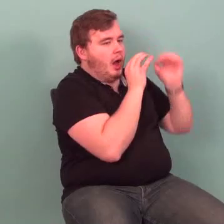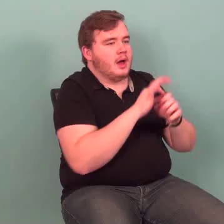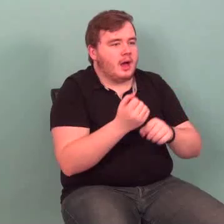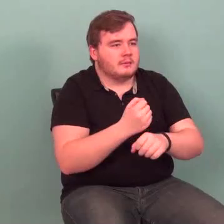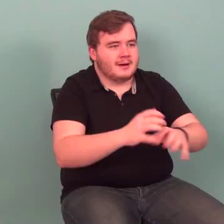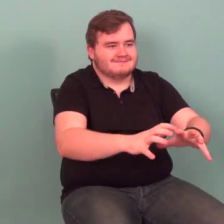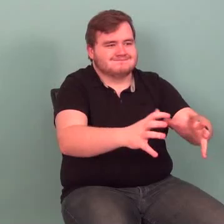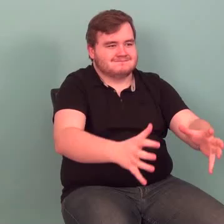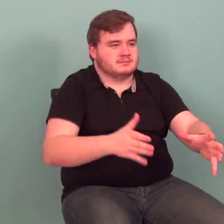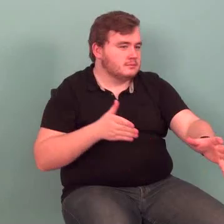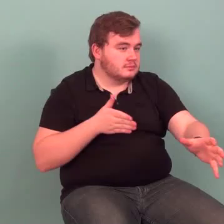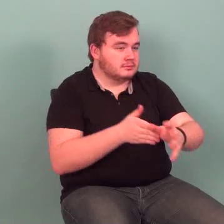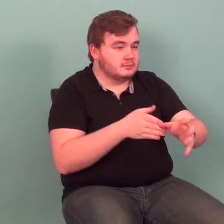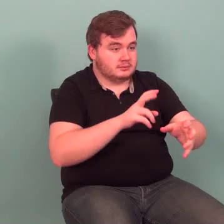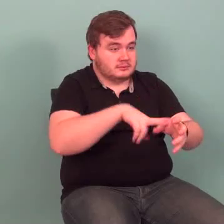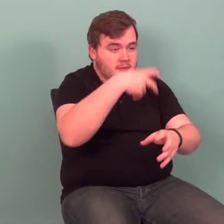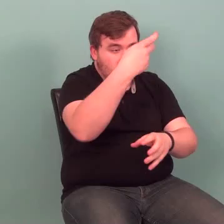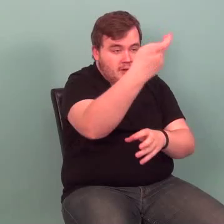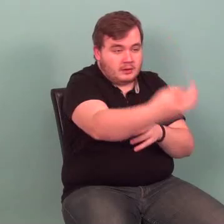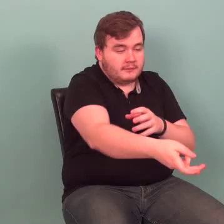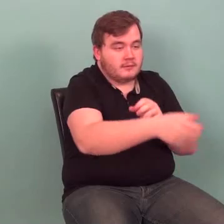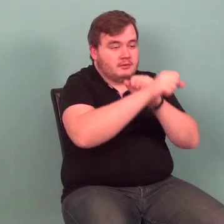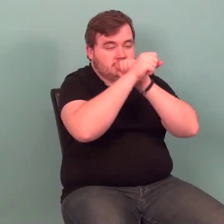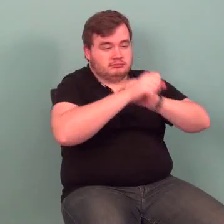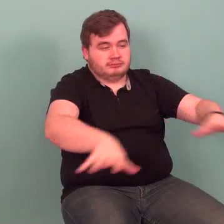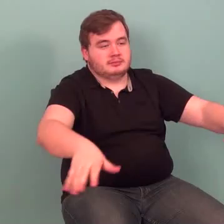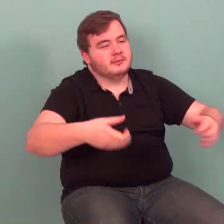Rower najeżdża na kupkę kamieni, chłopak upada, wszystkie gruszki się rozsypują.